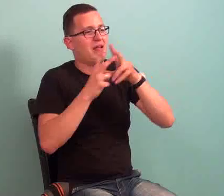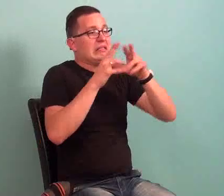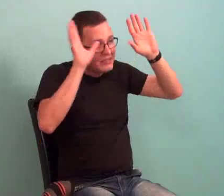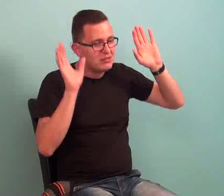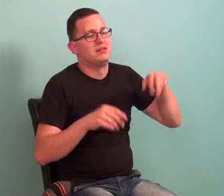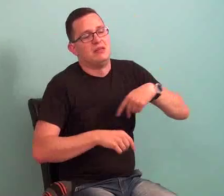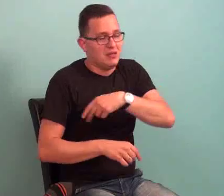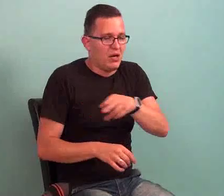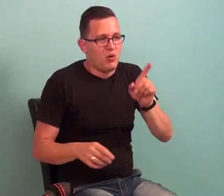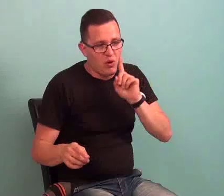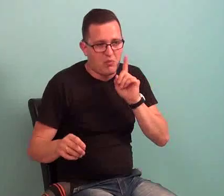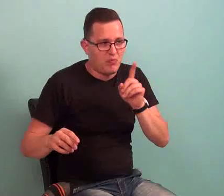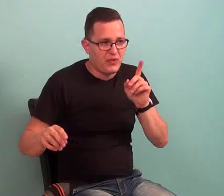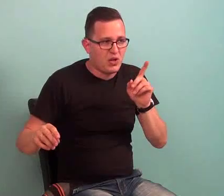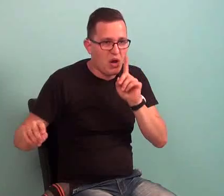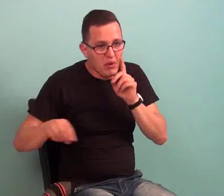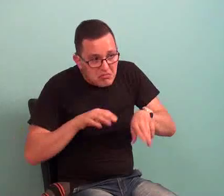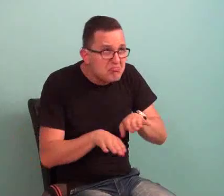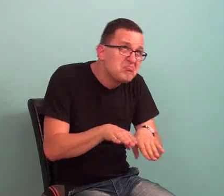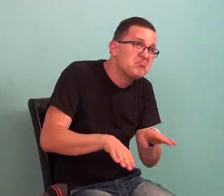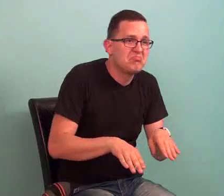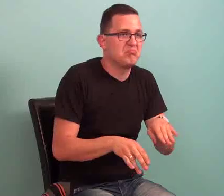Chłopiec przeprasza i odchodzi.